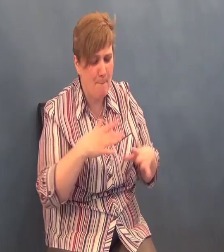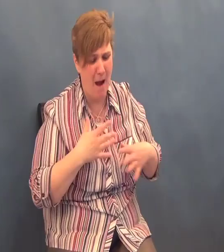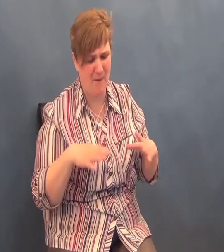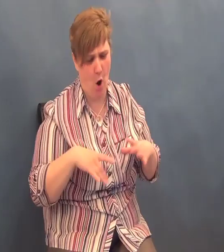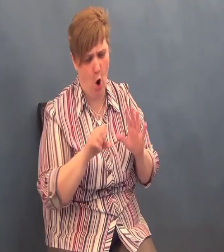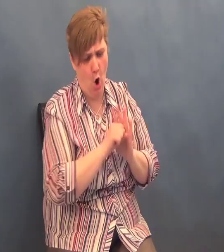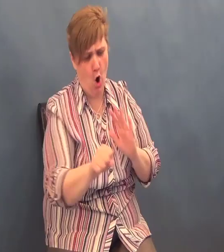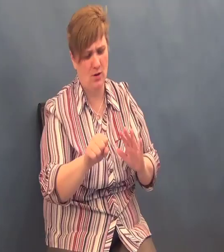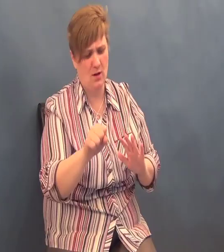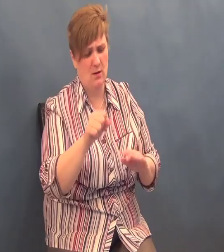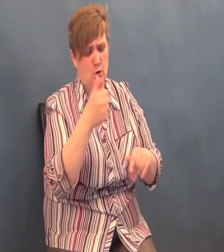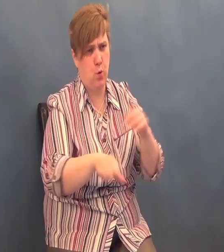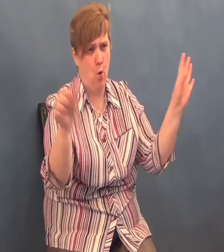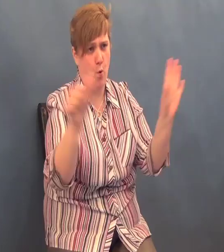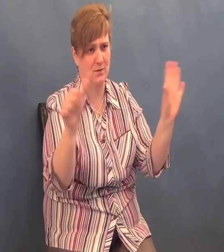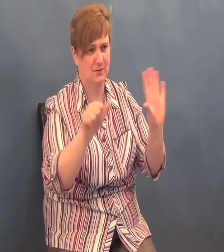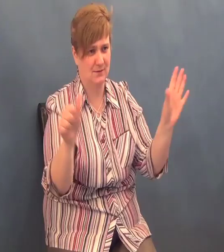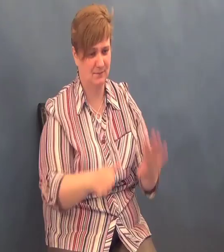Mam wolne od szóstej.